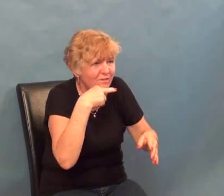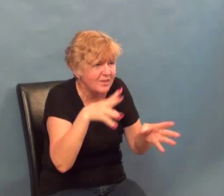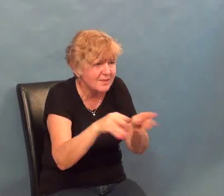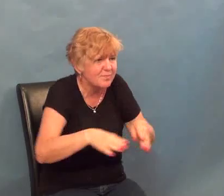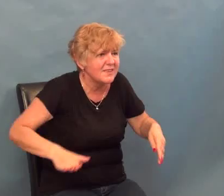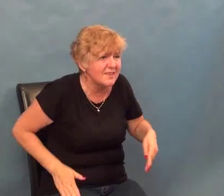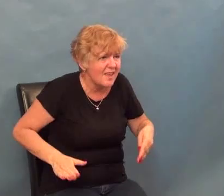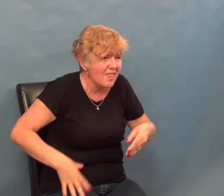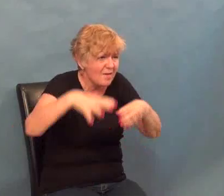Pies był razem z nim.